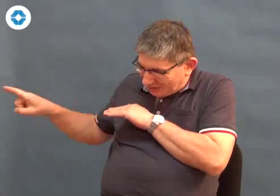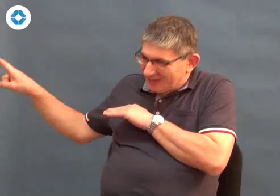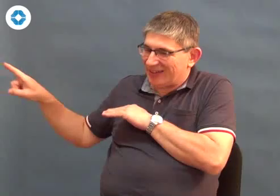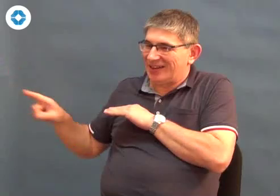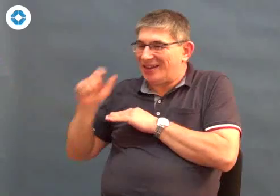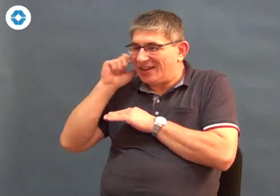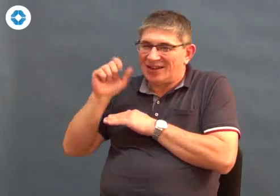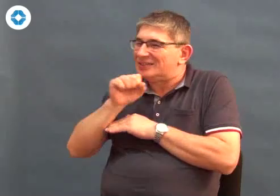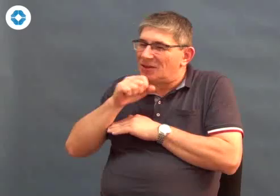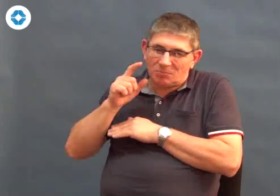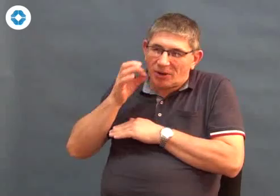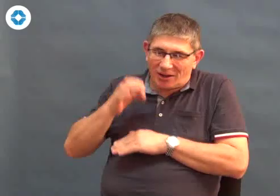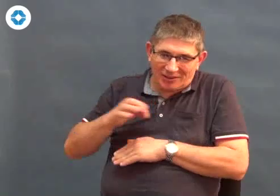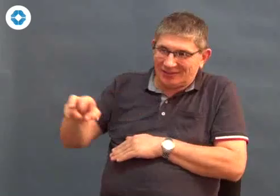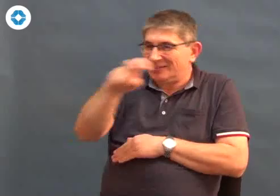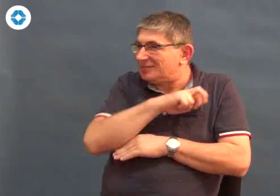Przychodzi kobieta, starsza pani i widzi rozbitą szybę.